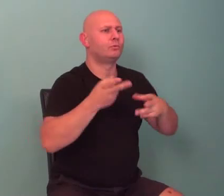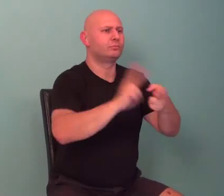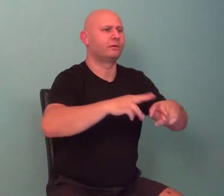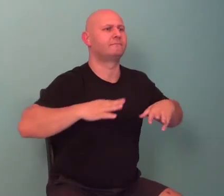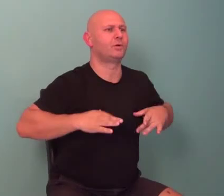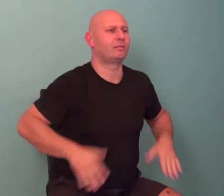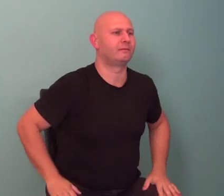Którego jesteś wolny?